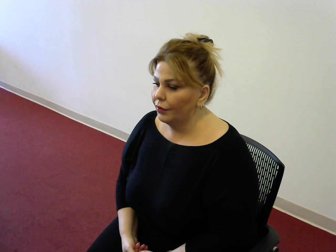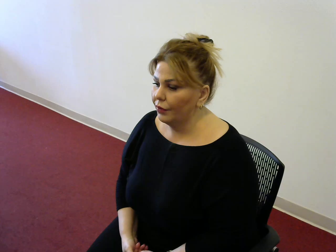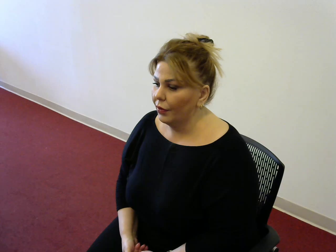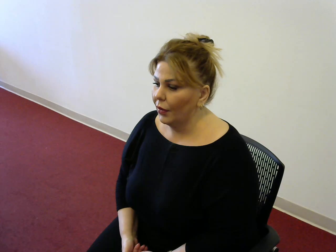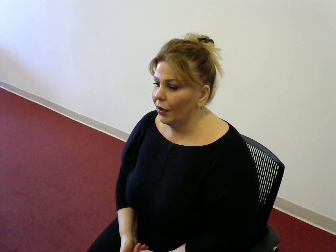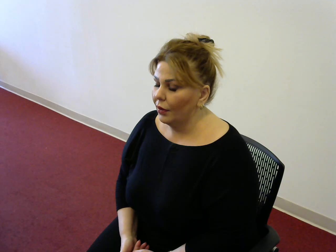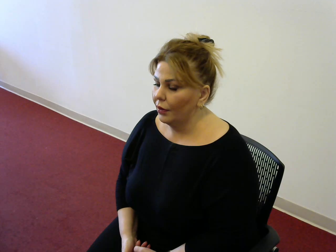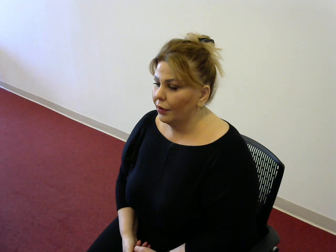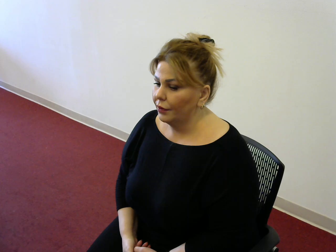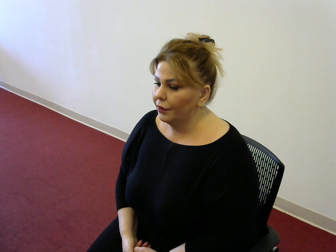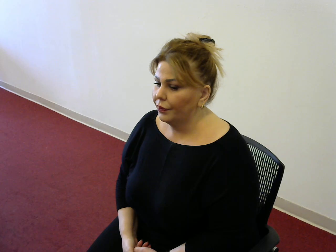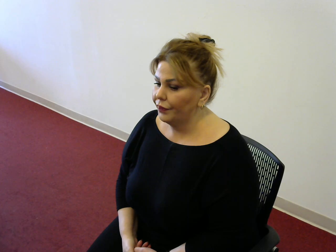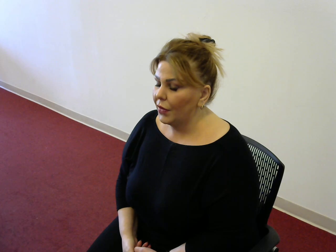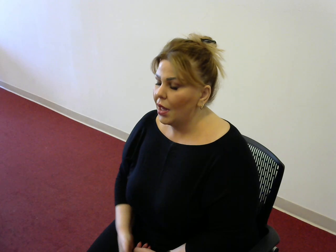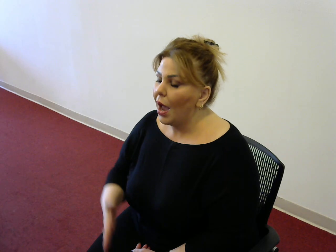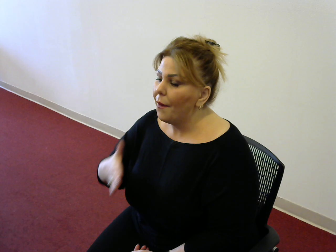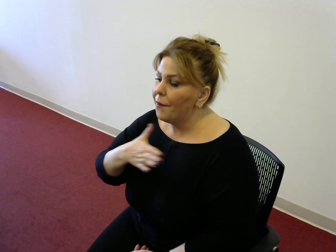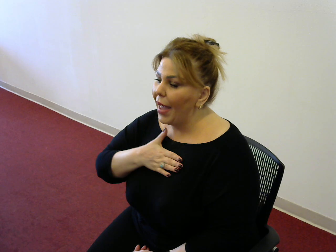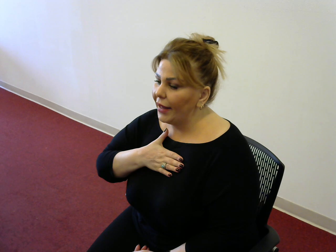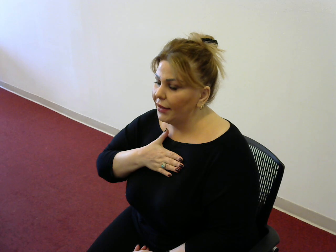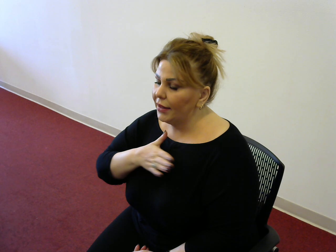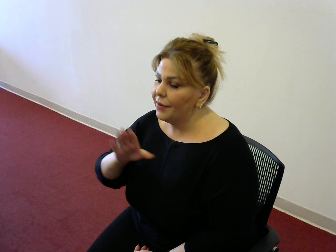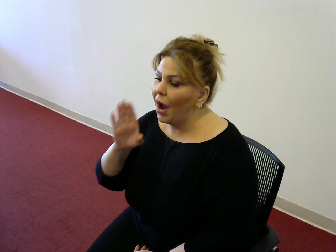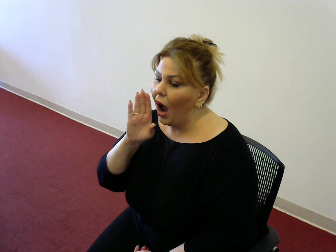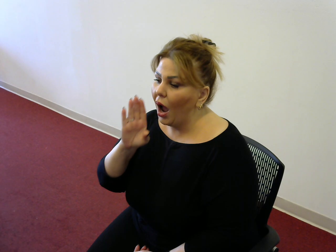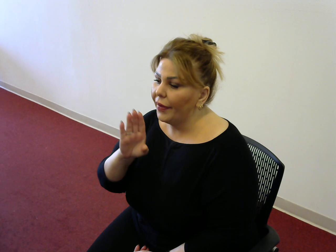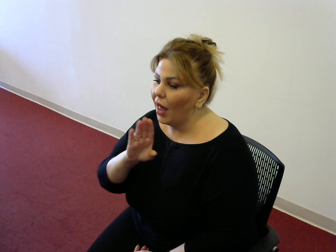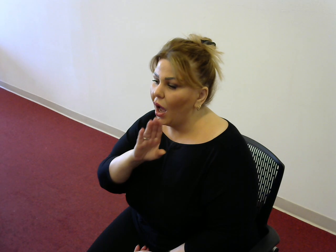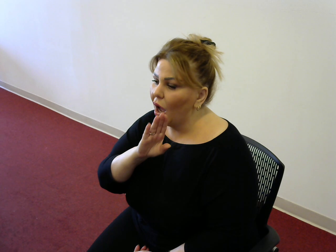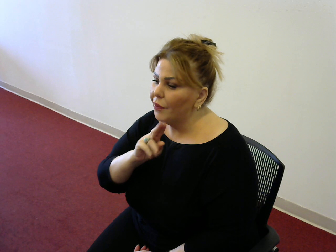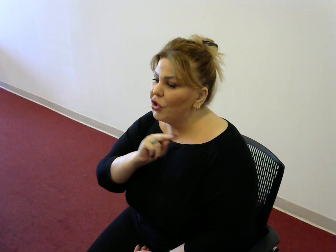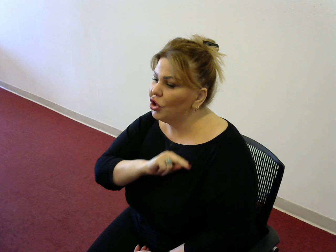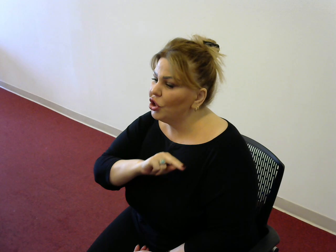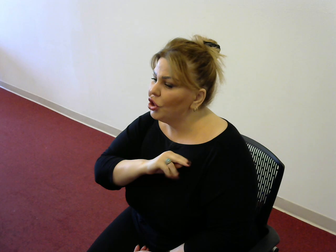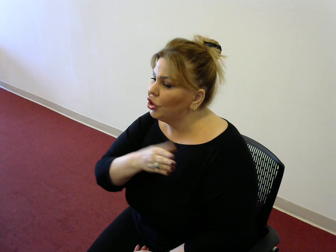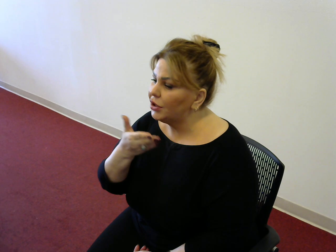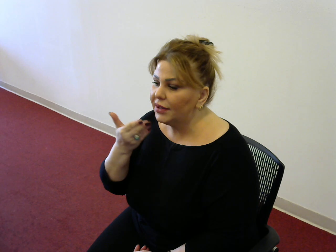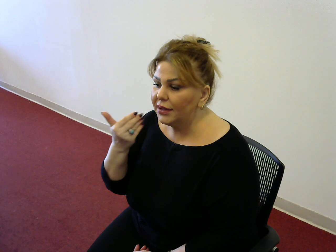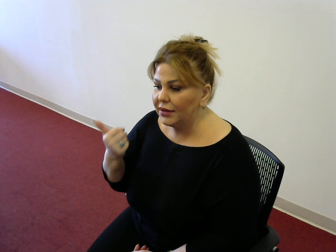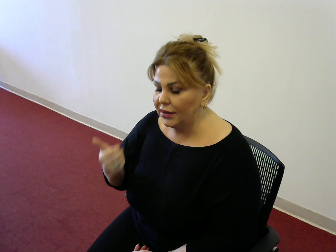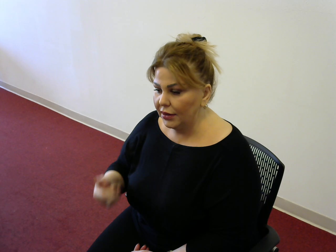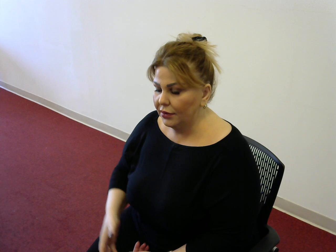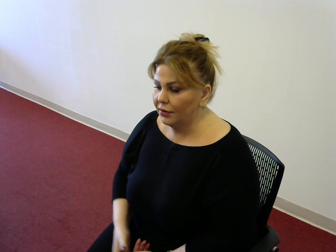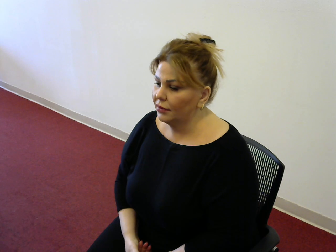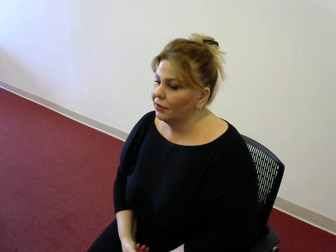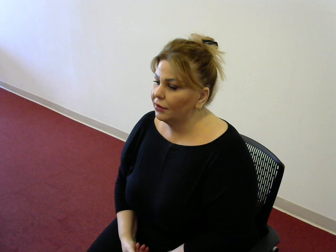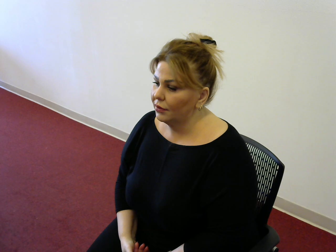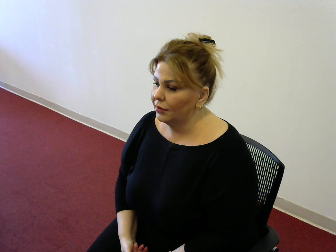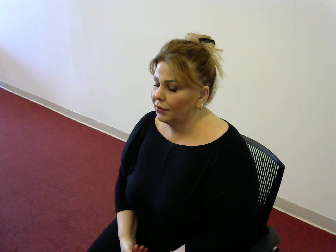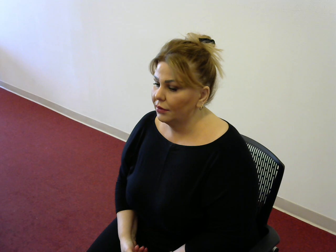Mənim anam işsizdir